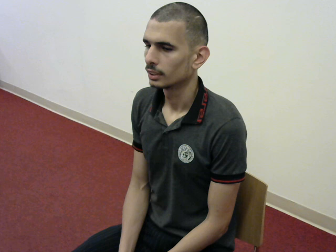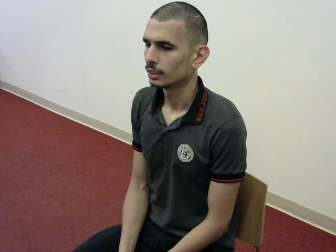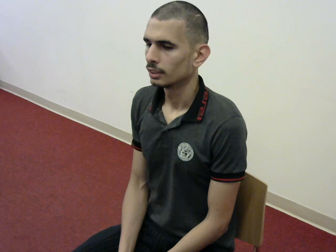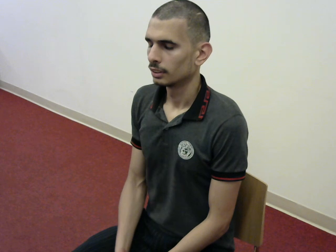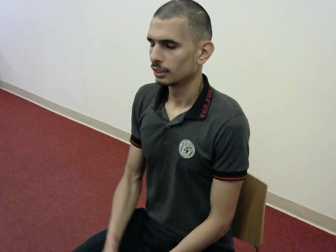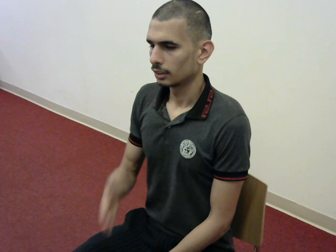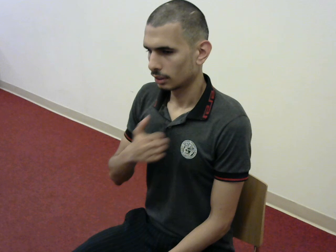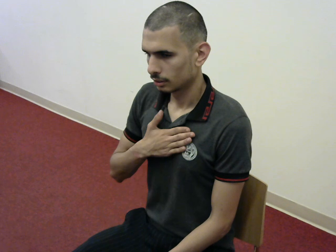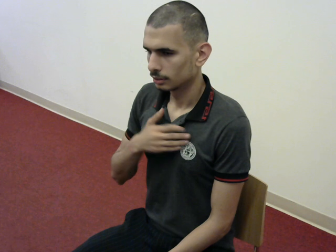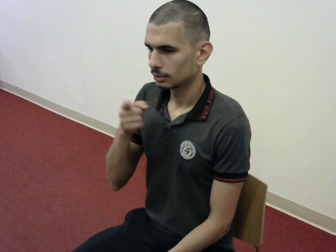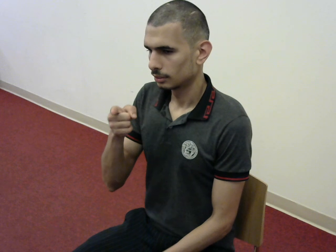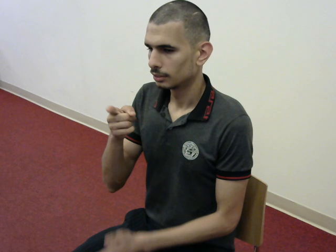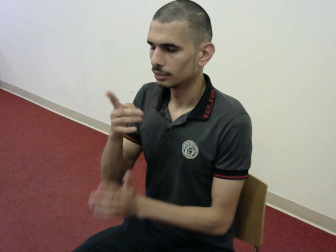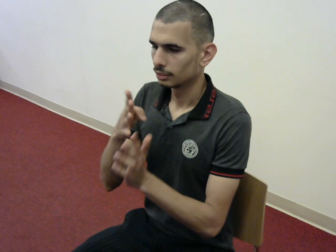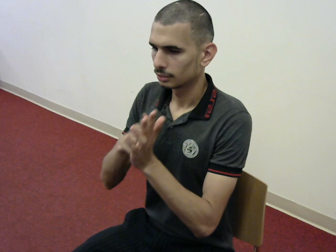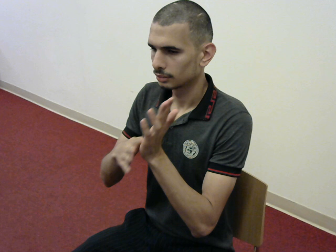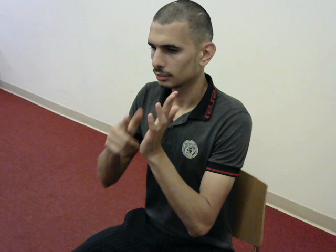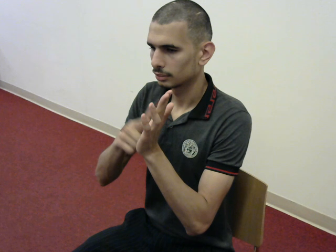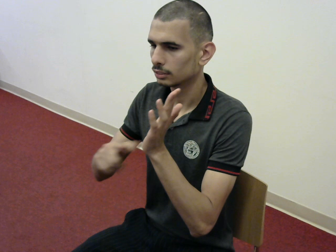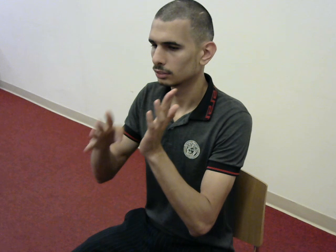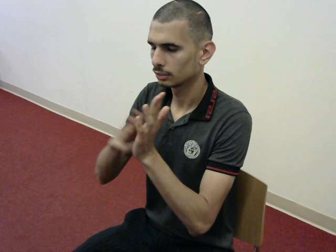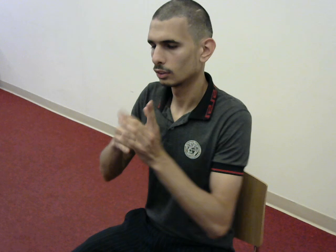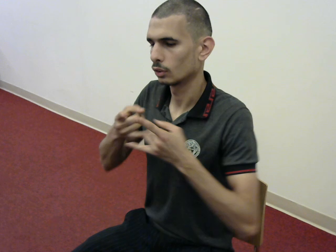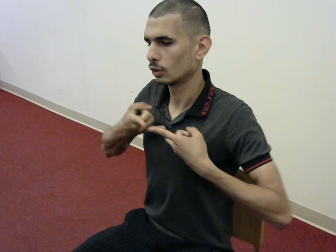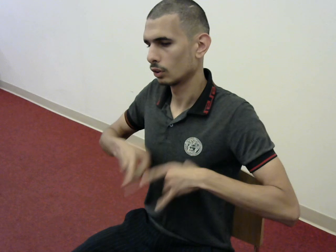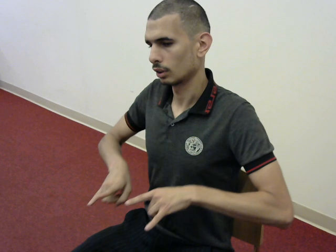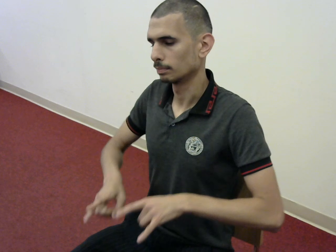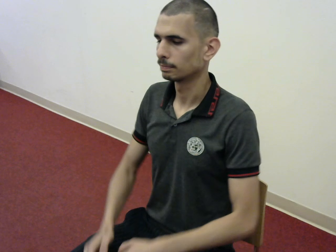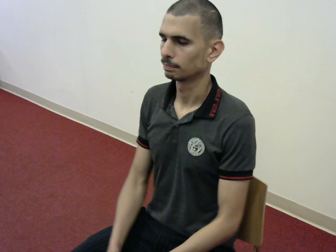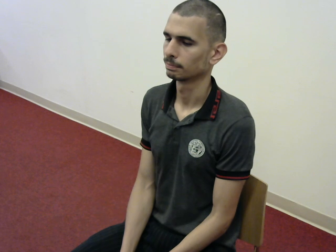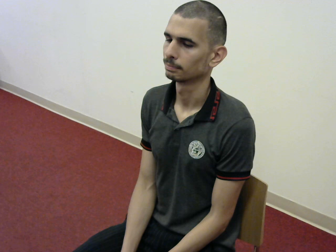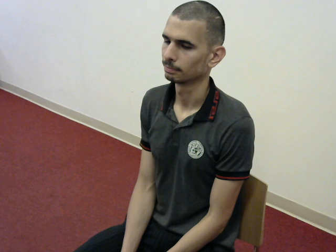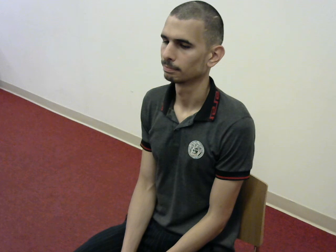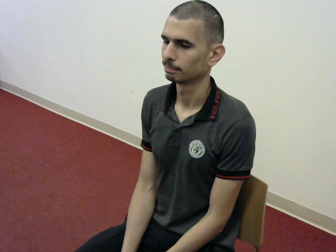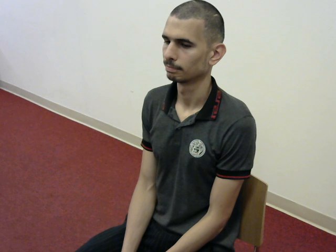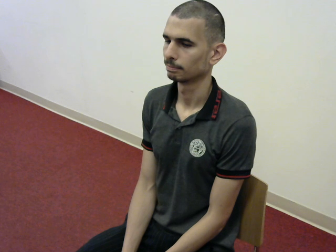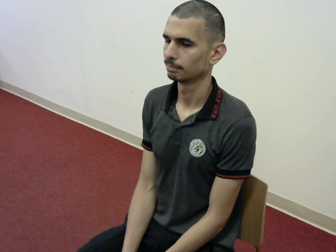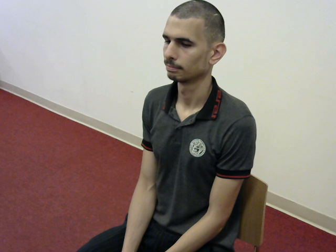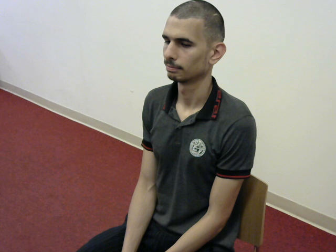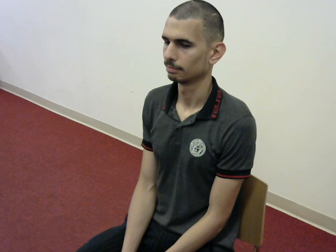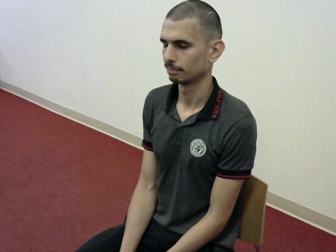Mən 1979-cu ildə anadan olmuşam